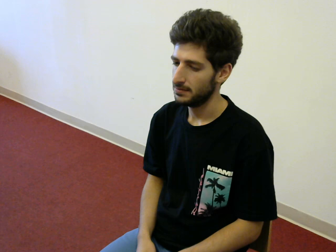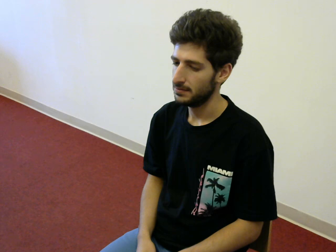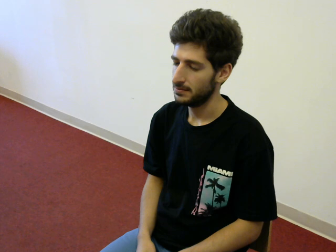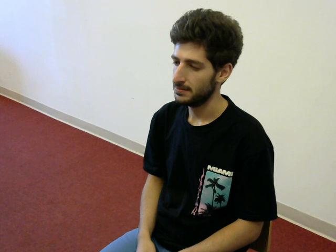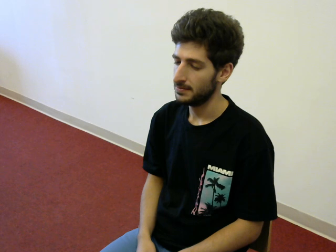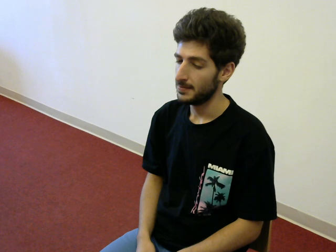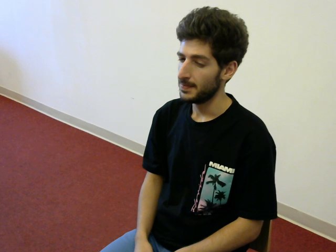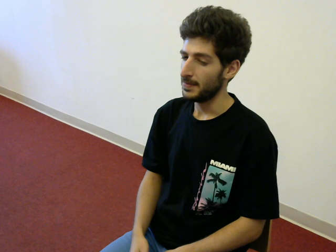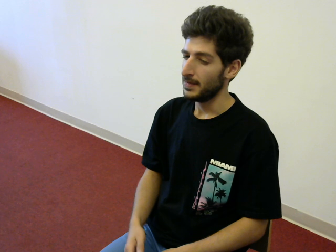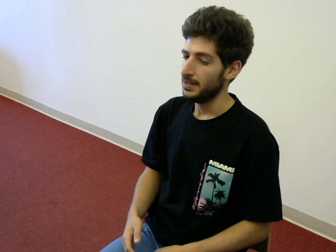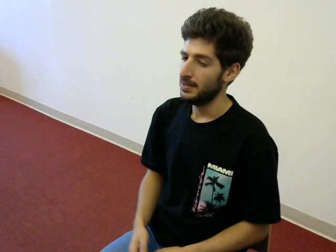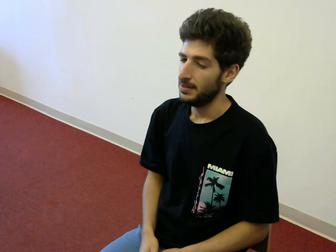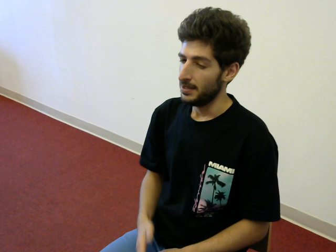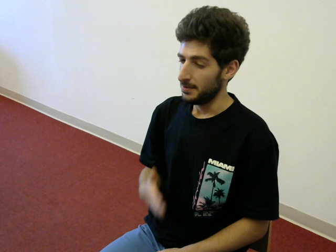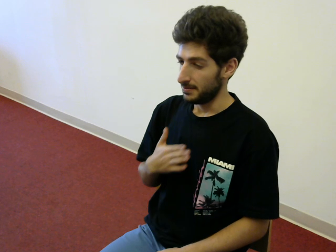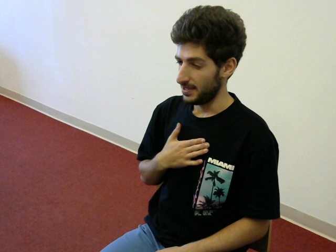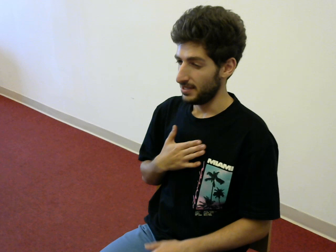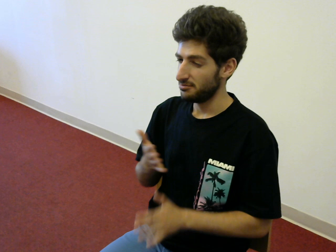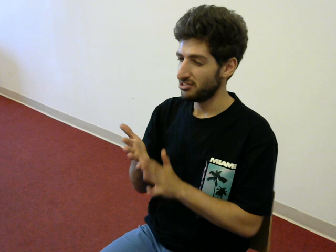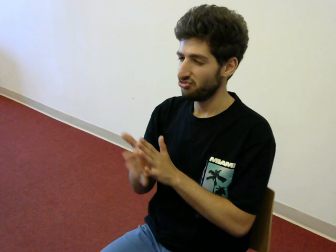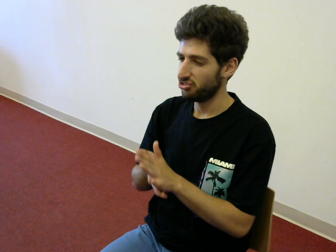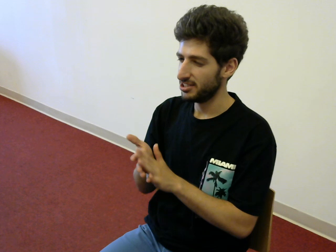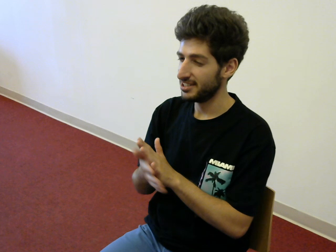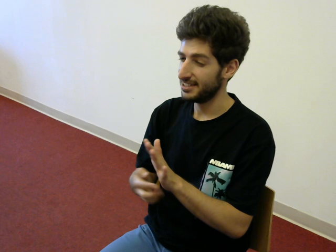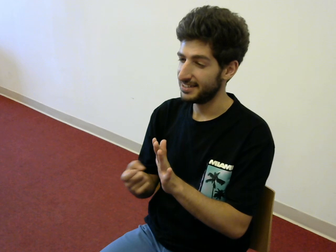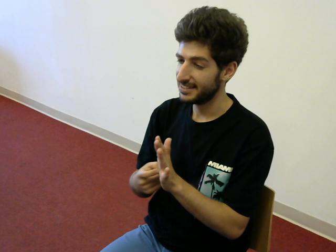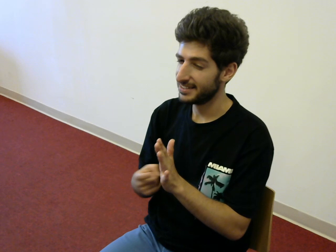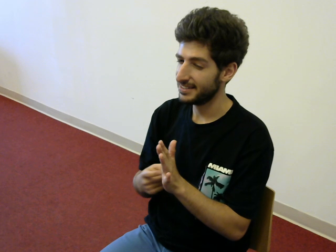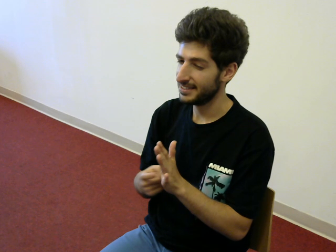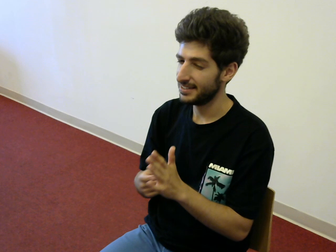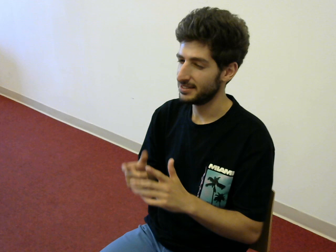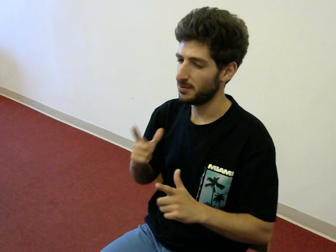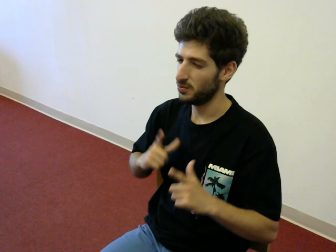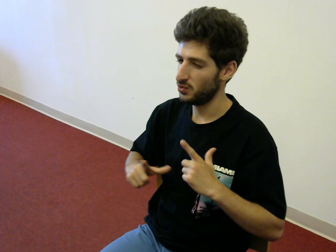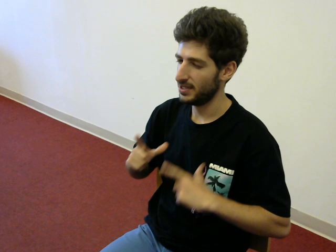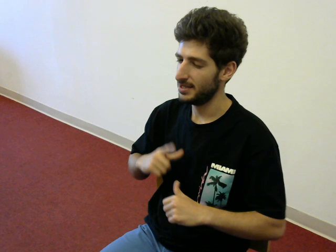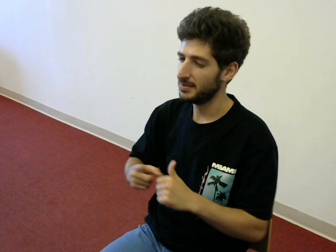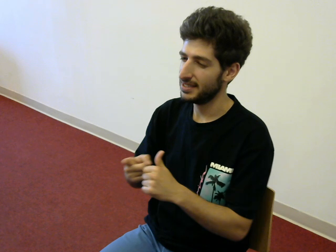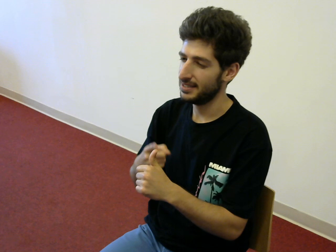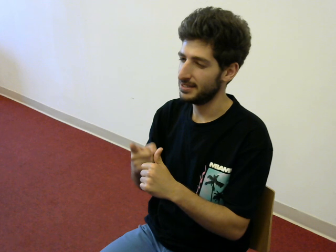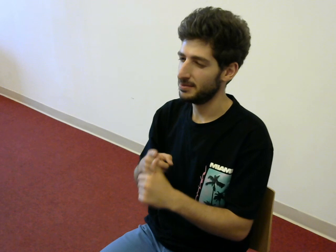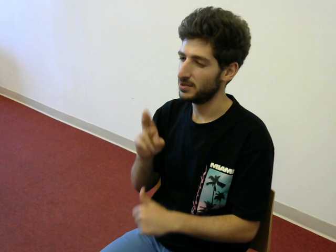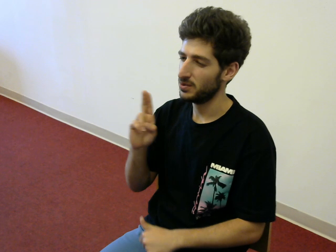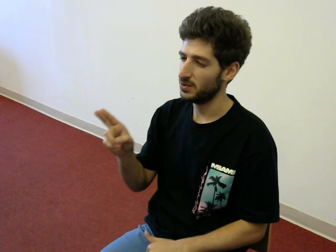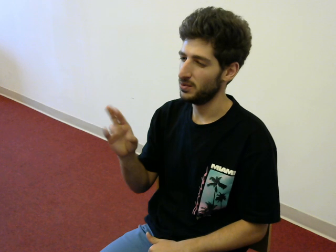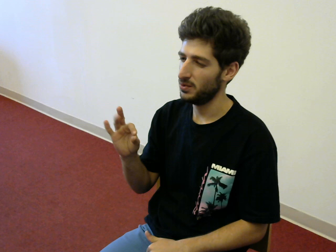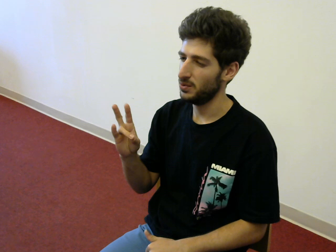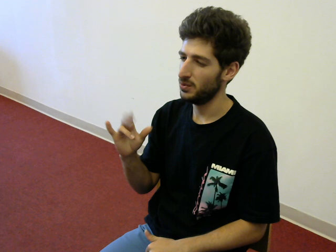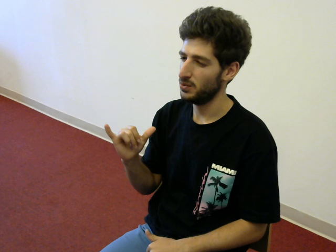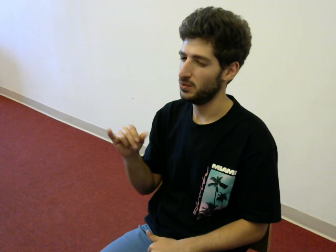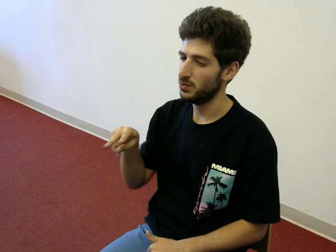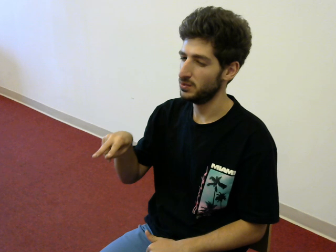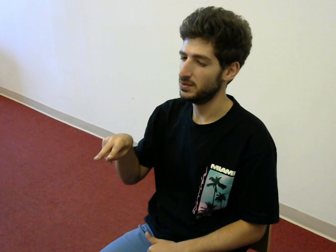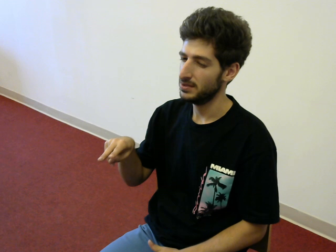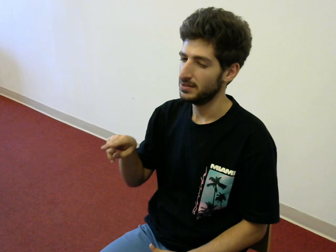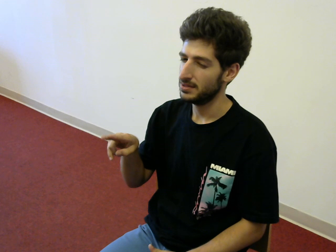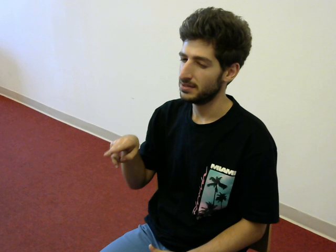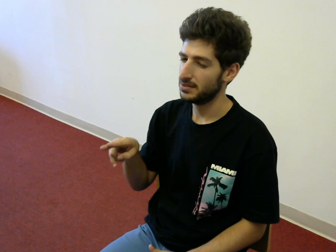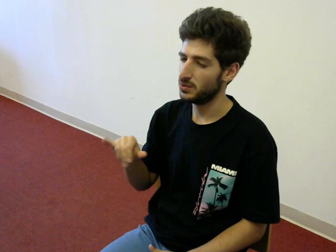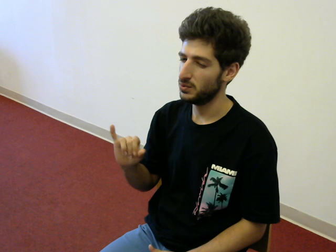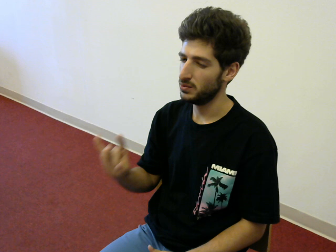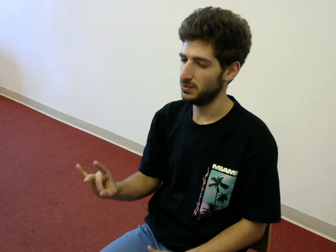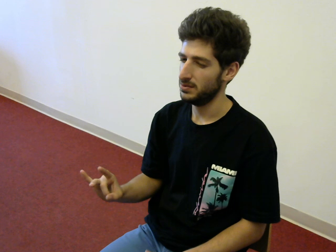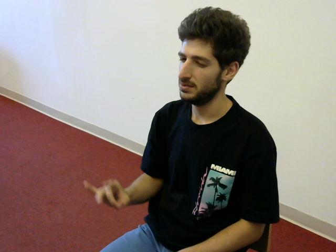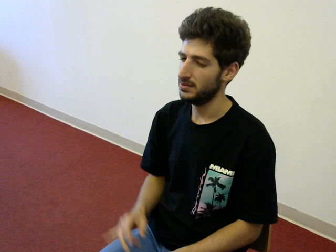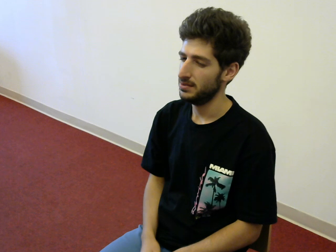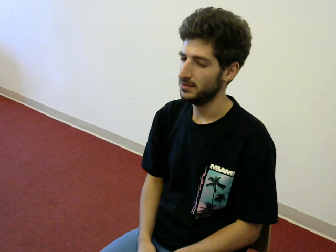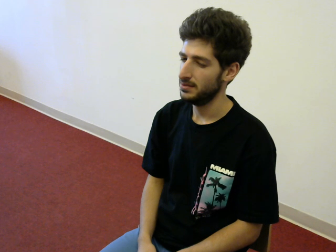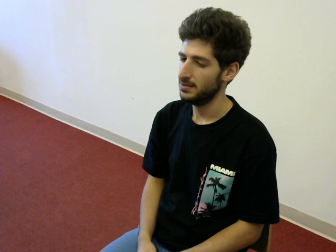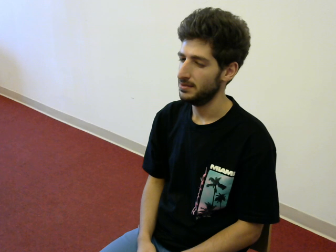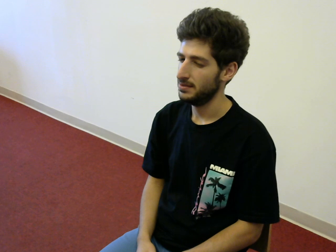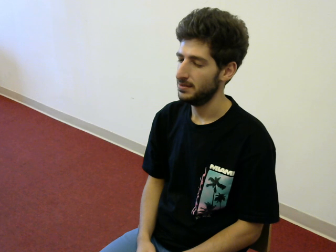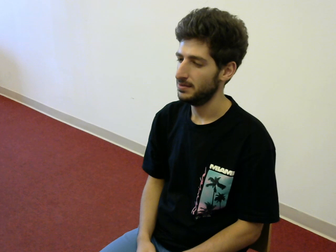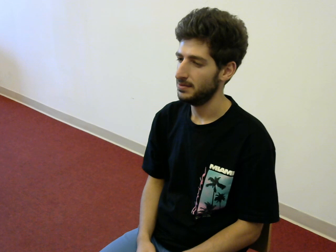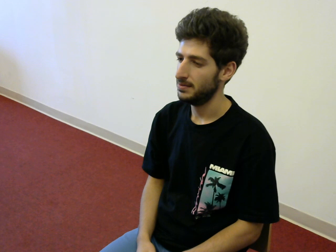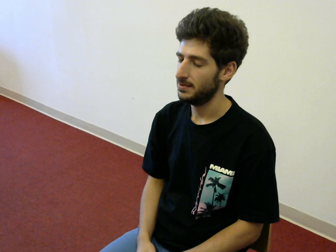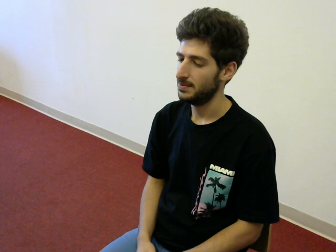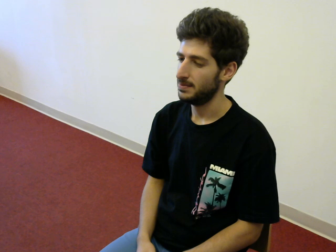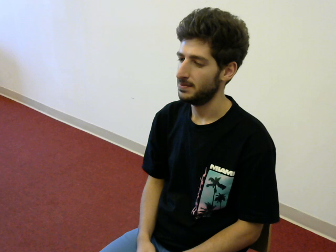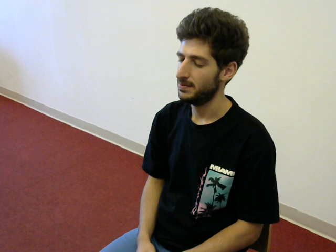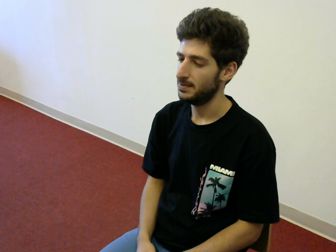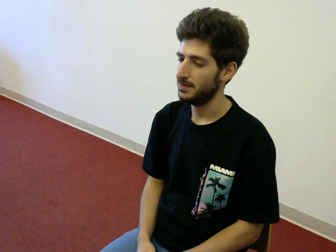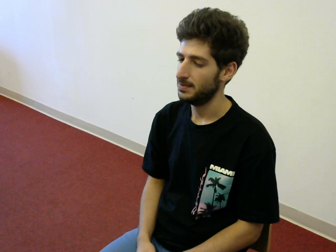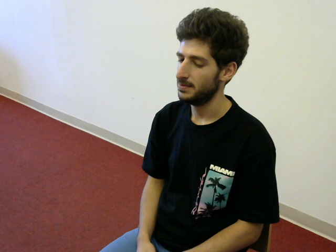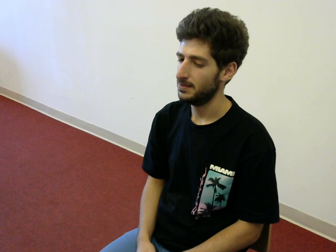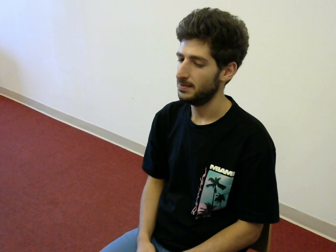Mənim işarə dili müəlliməmin adı Könüldür